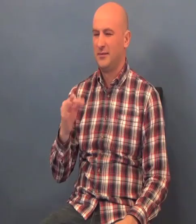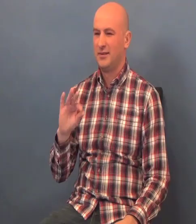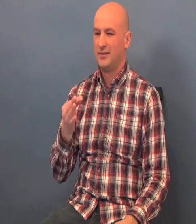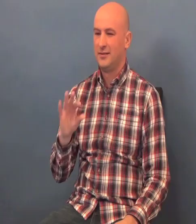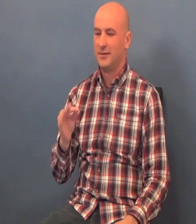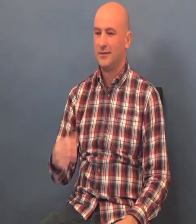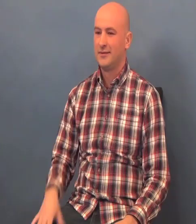SMS, SMS,